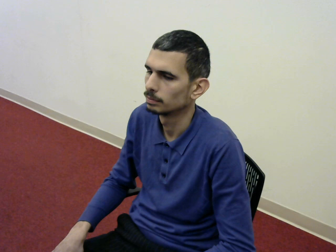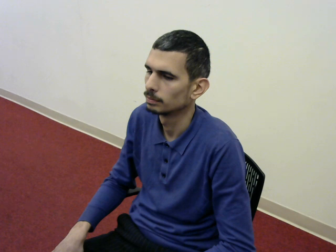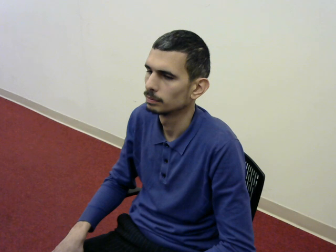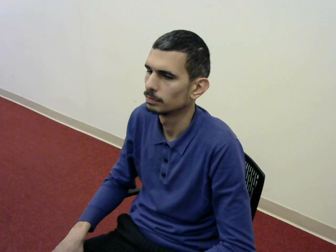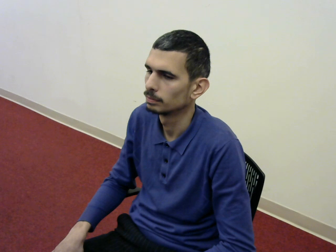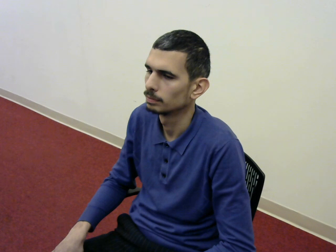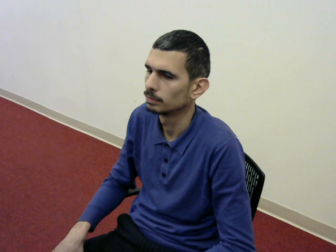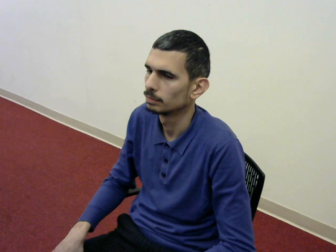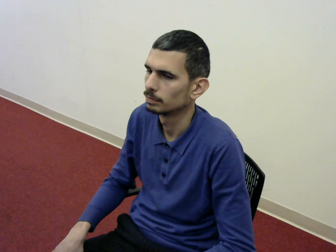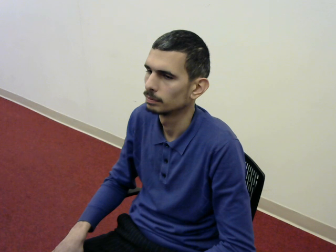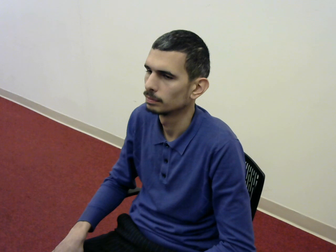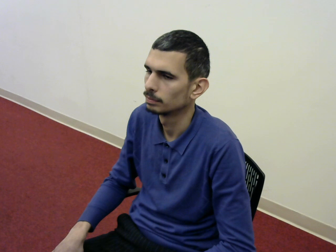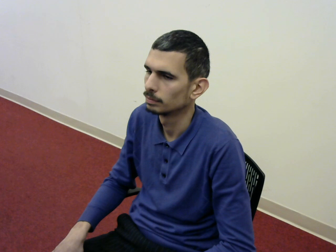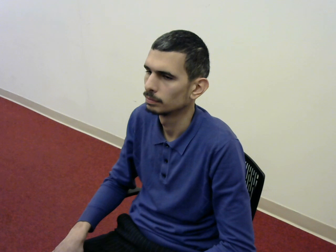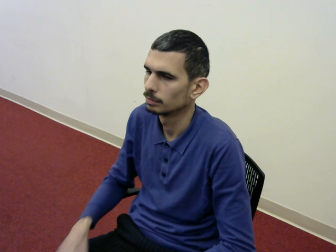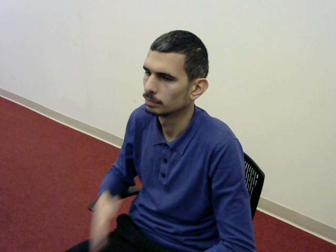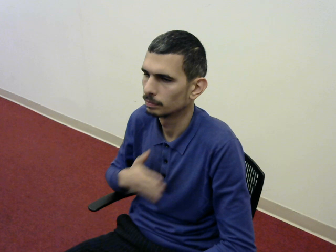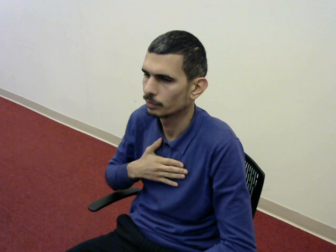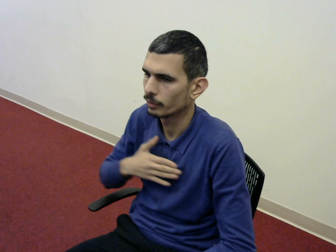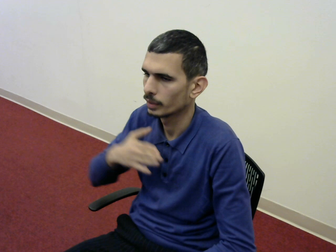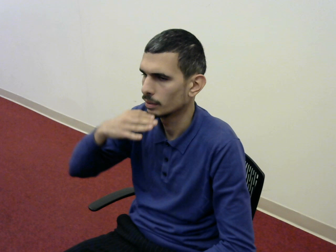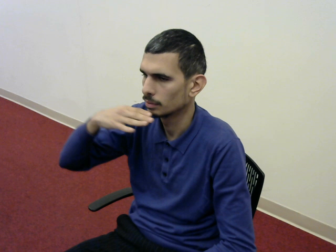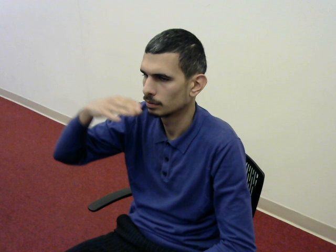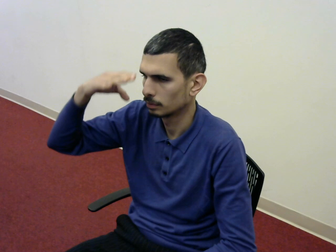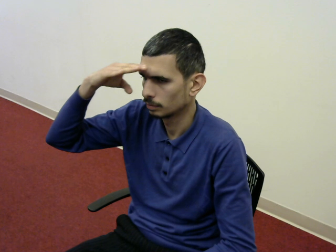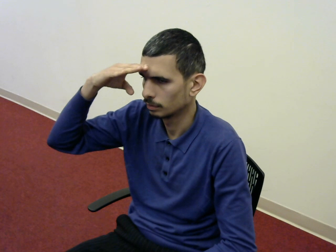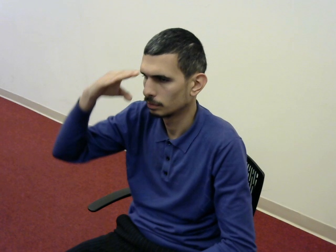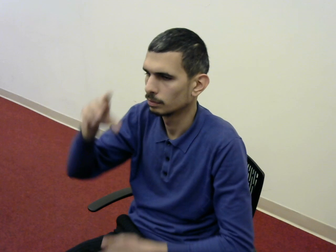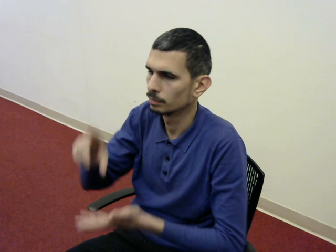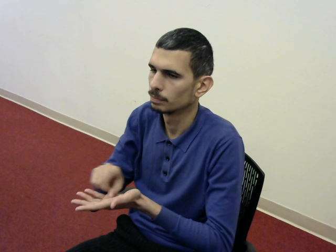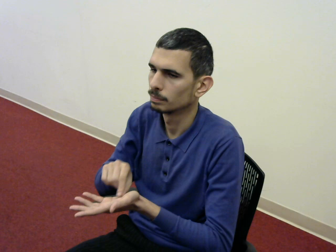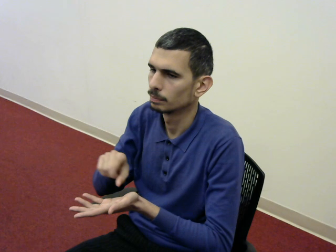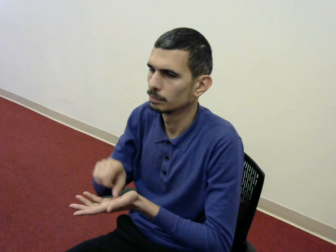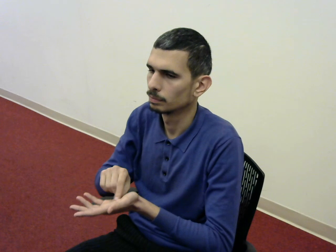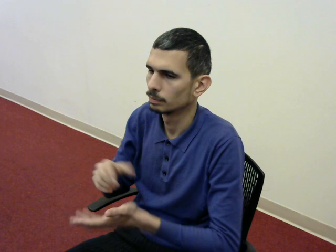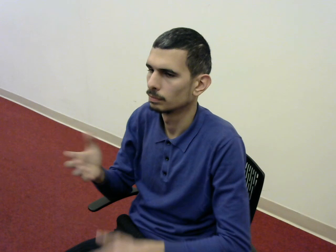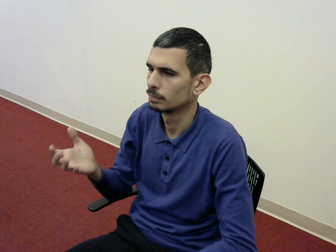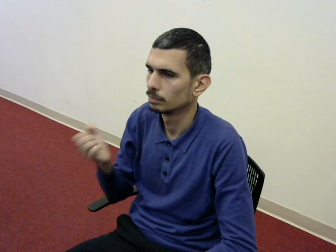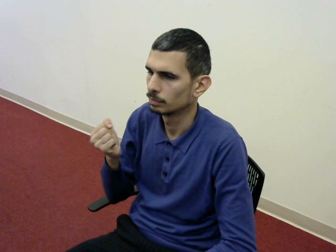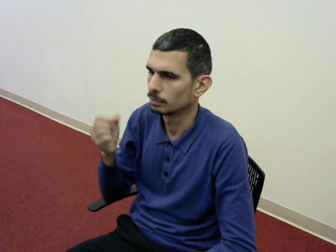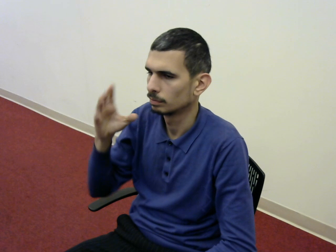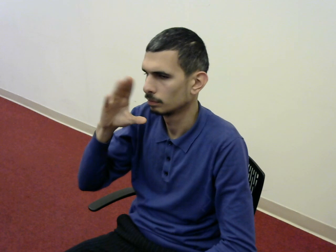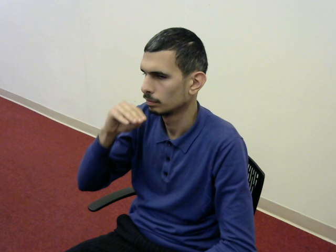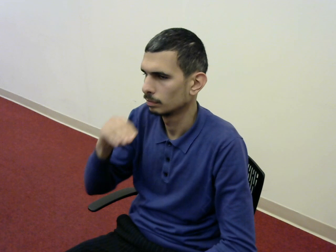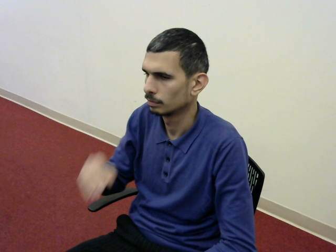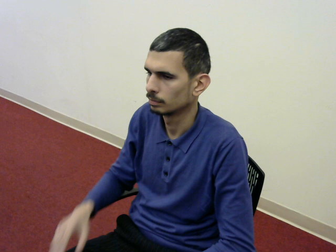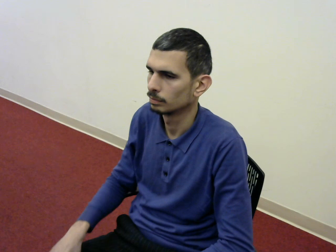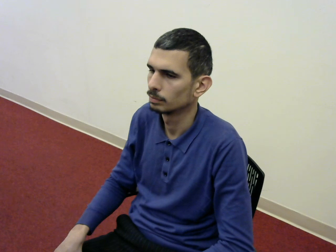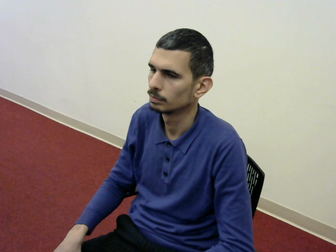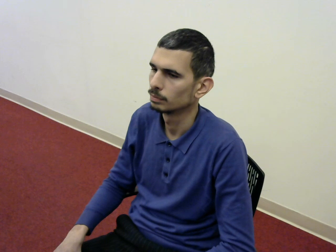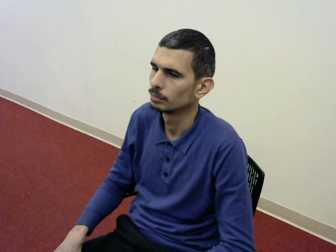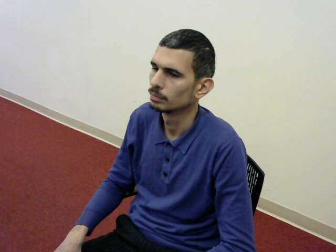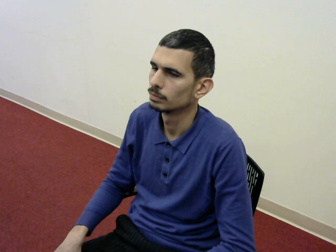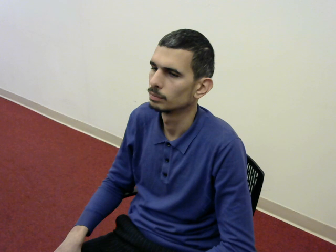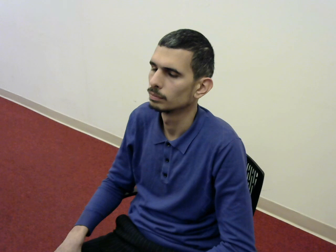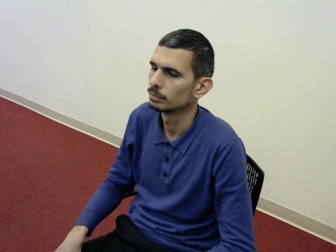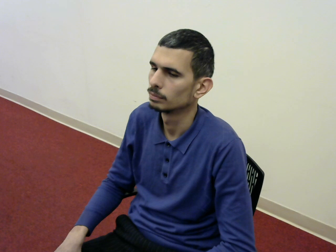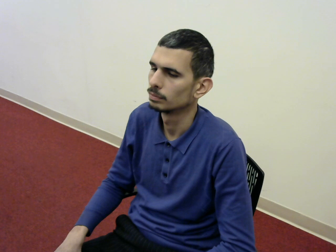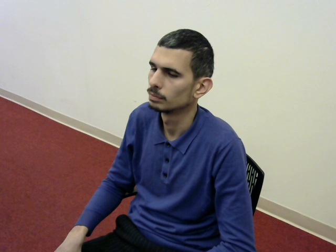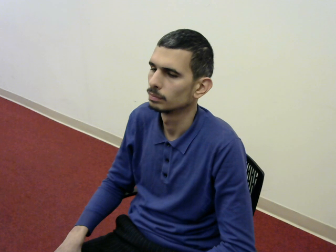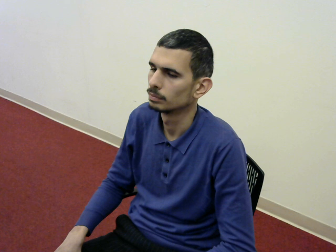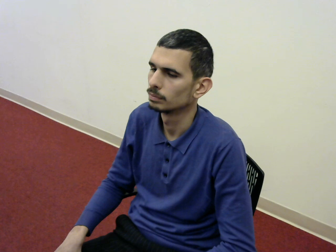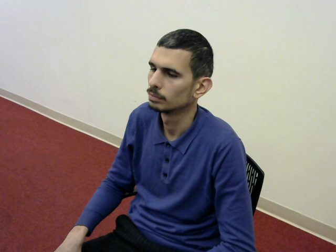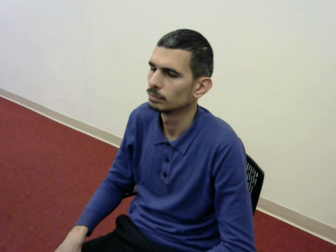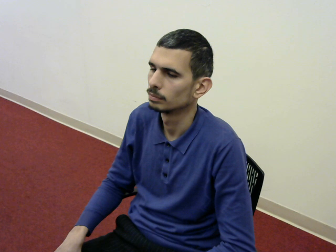Mən atamın pensiyasını ala bilərəm?